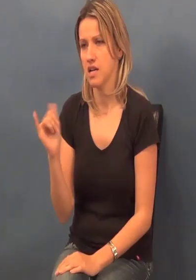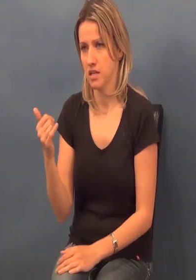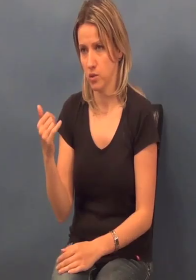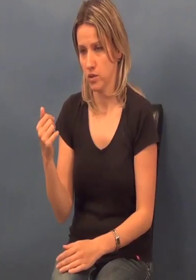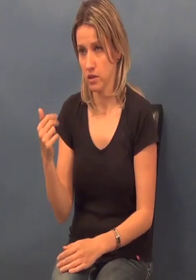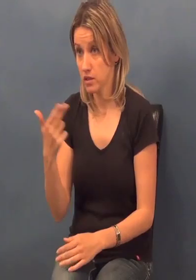Więc jak?